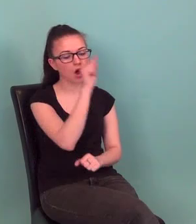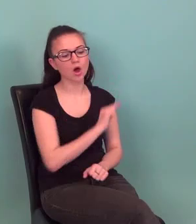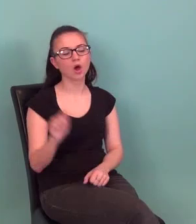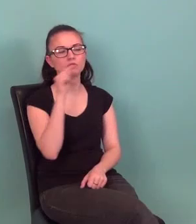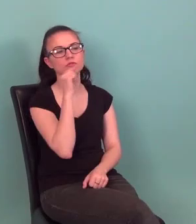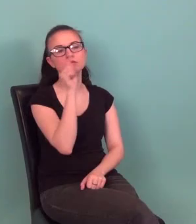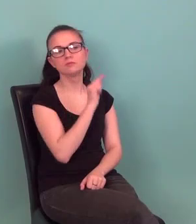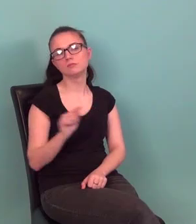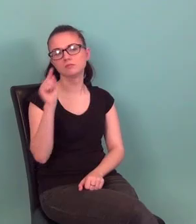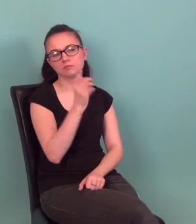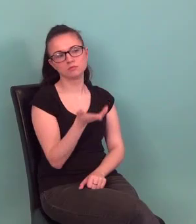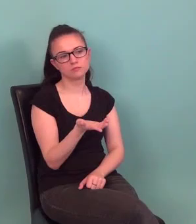Jest czerwone koło.